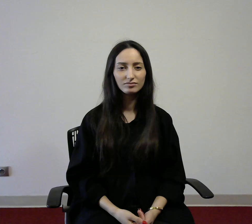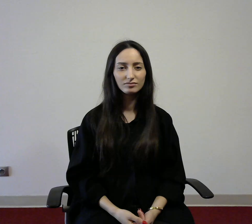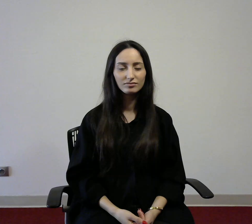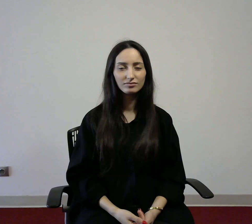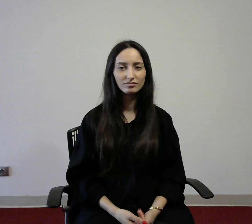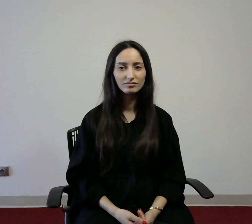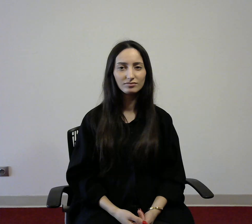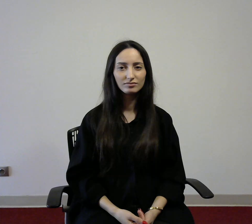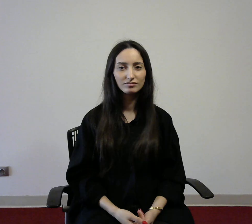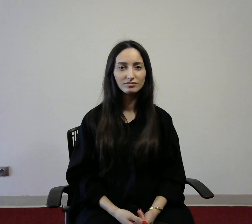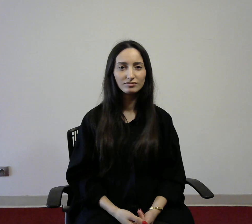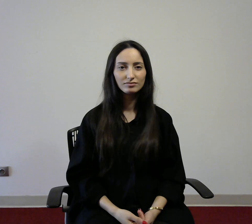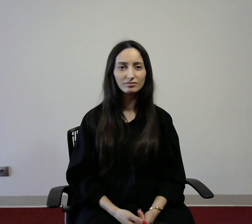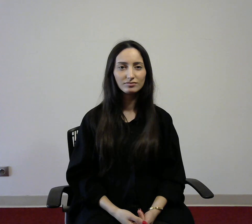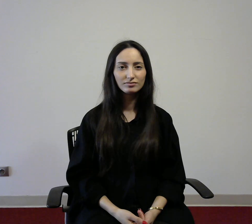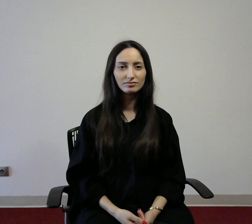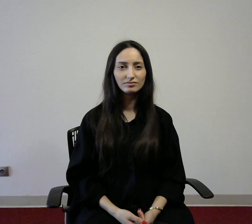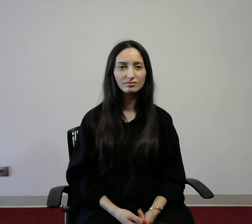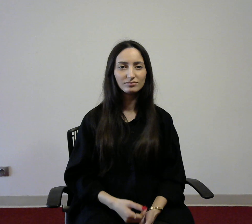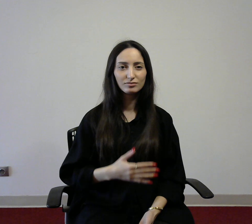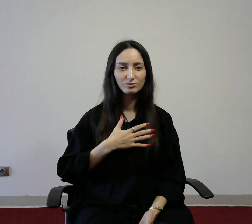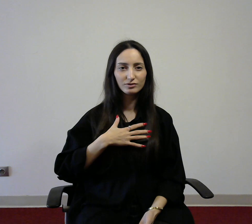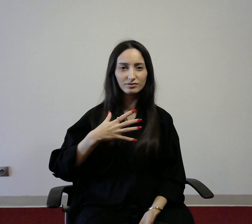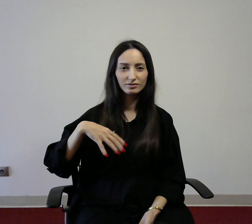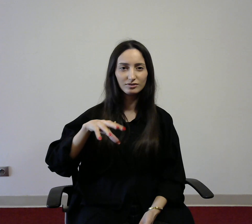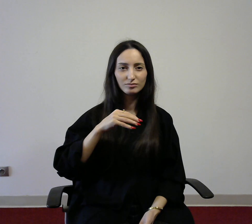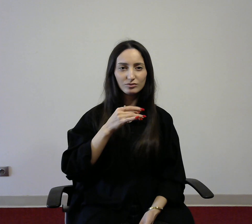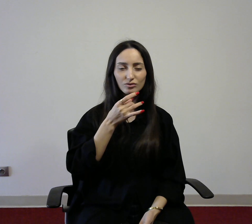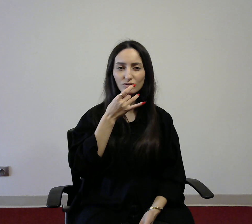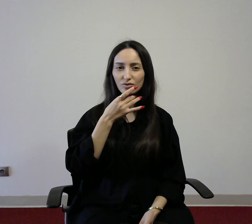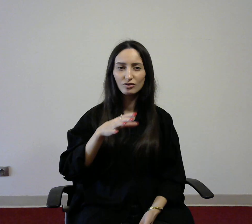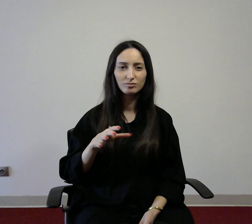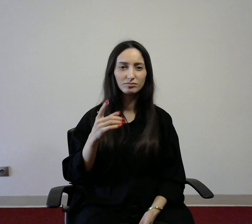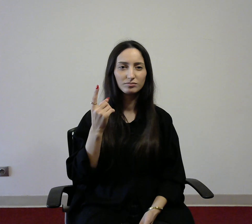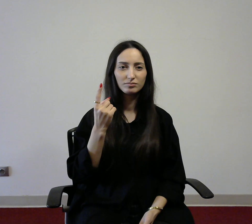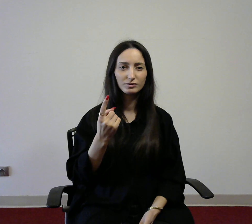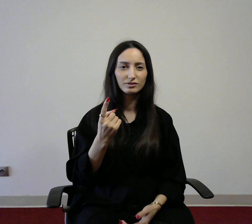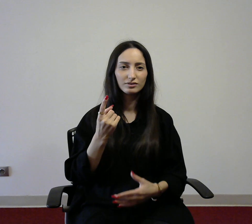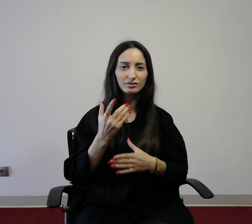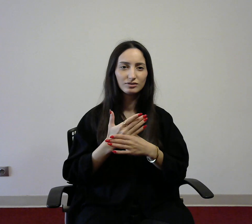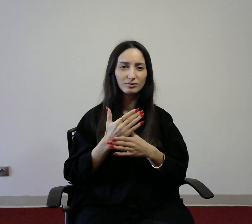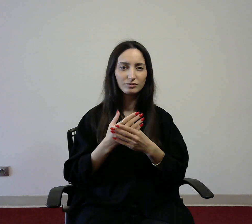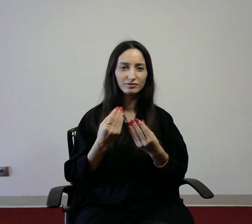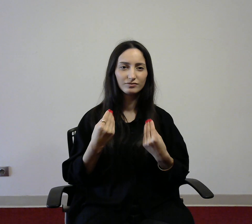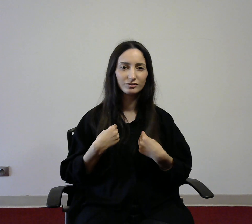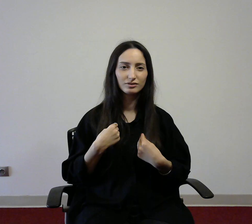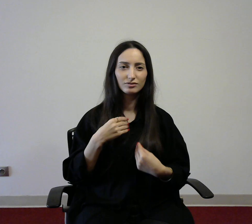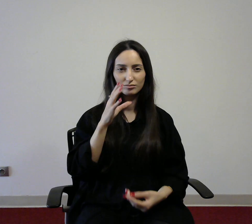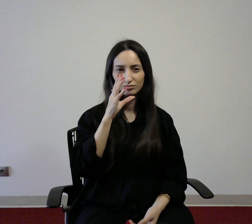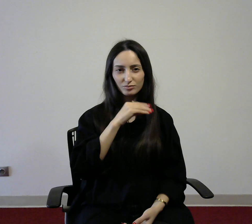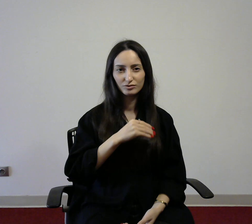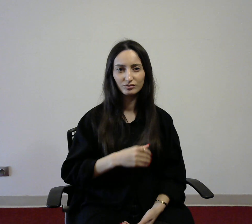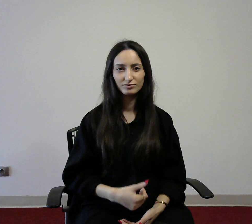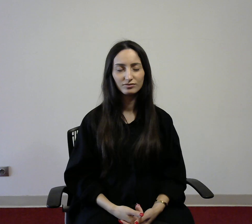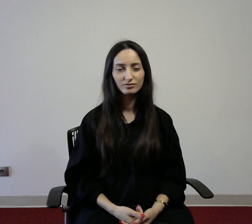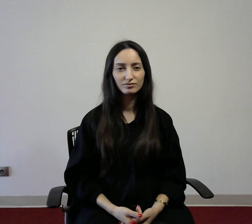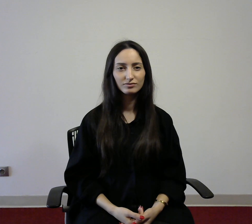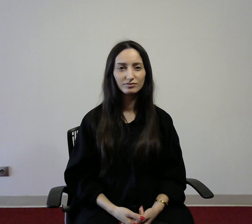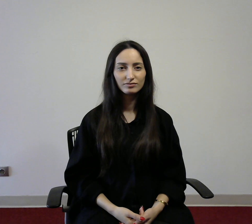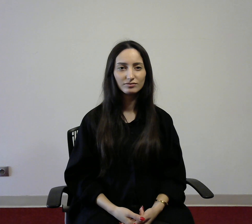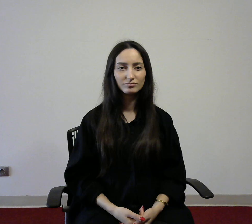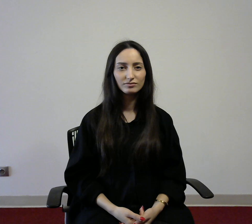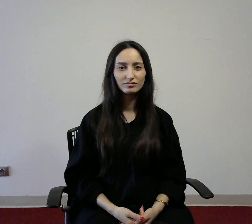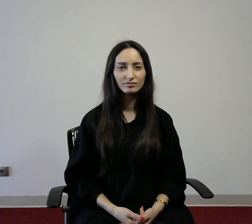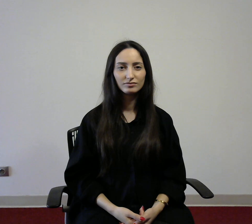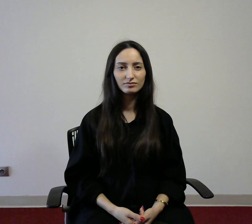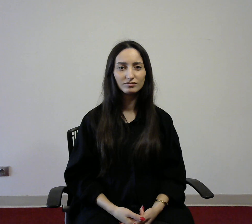Bizə hər hansı bir yardım düşürmü?